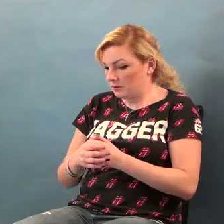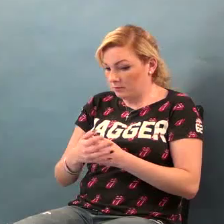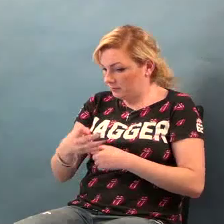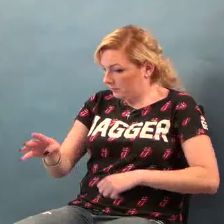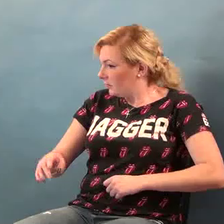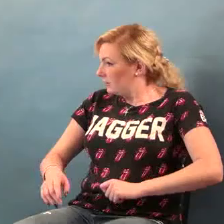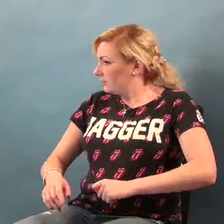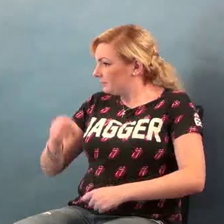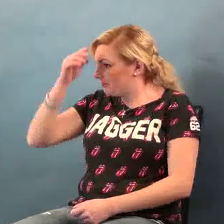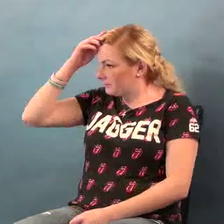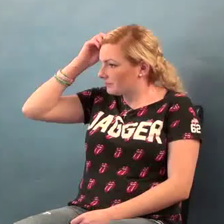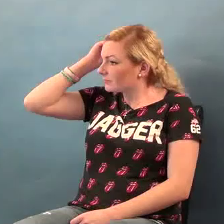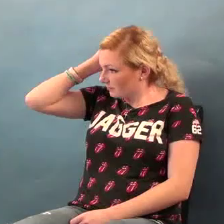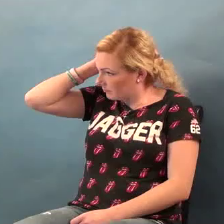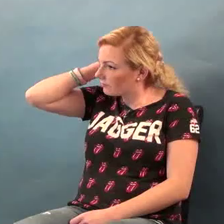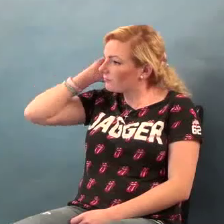Tylko wieczorem mogę się spotkać.